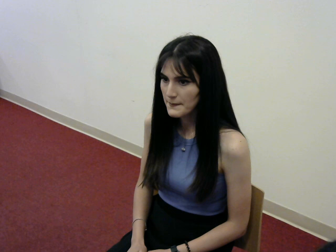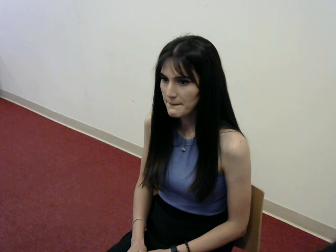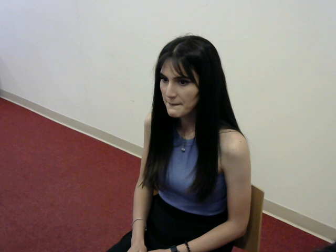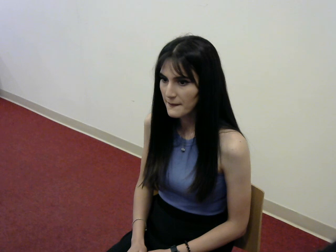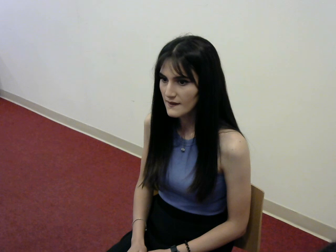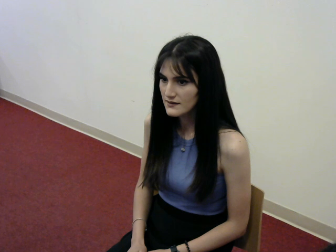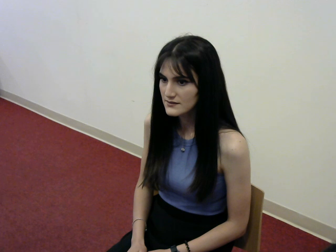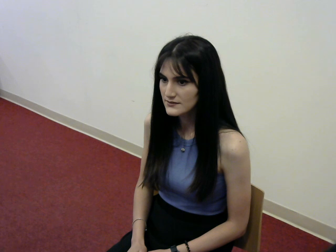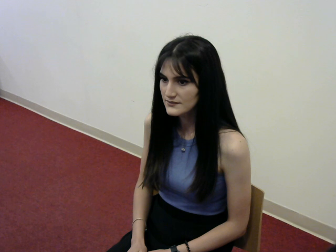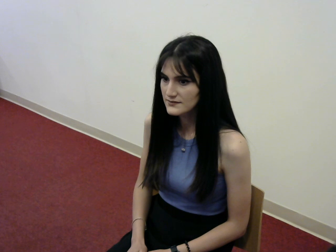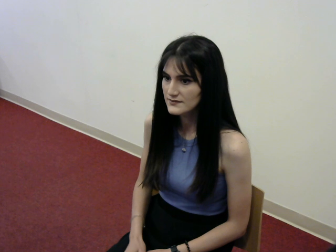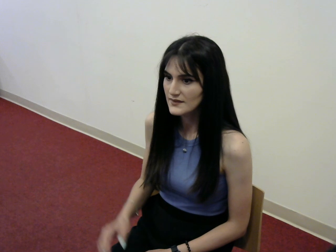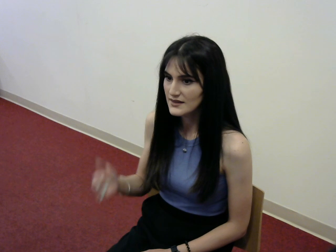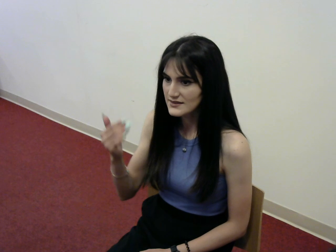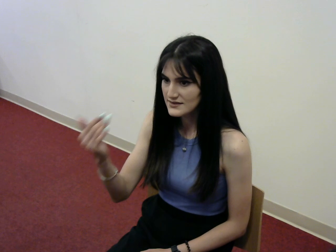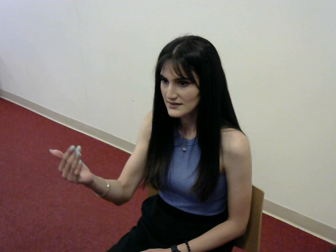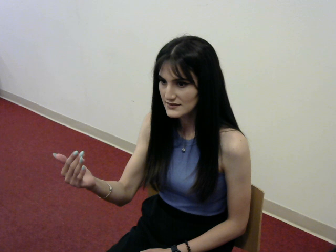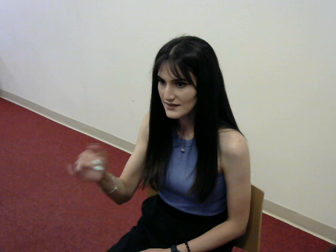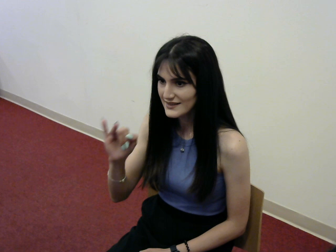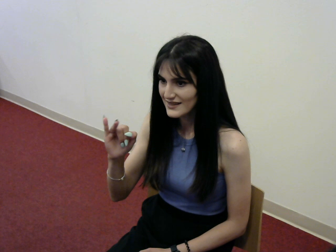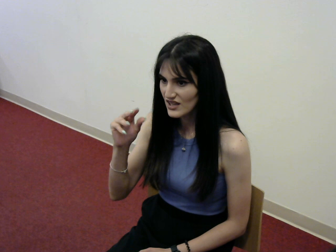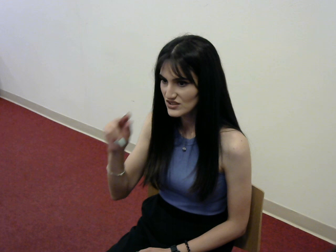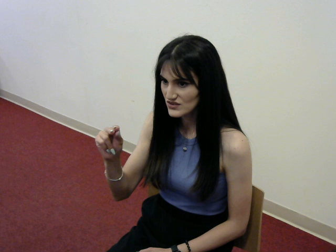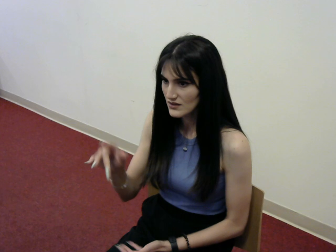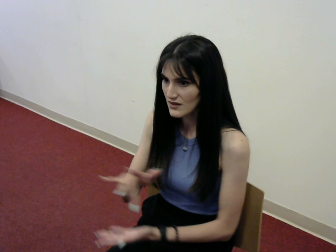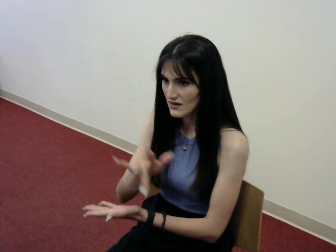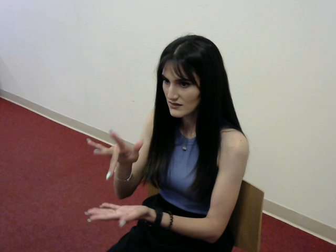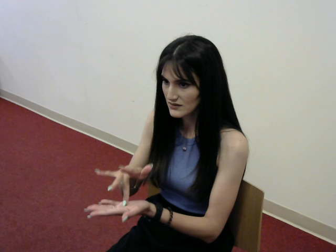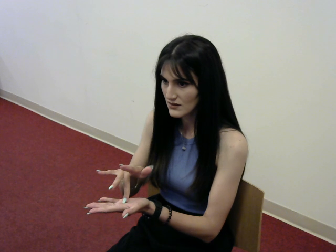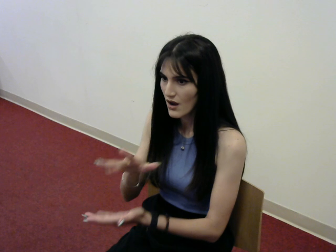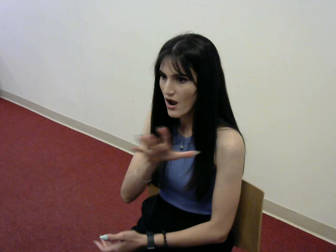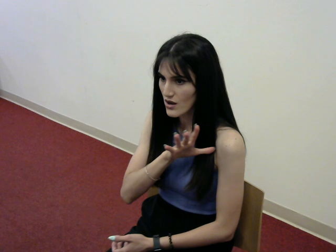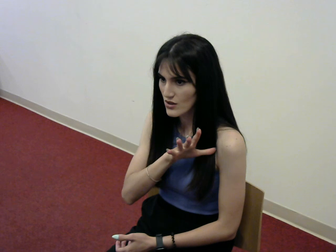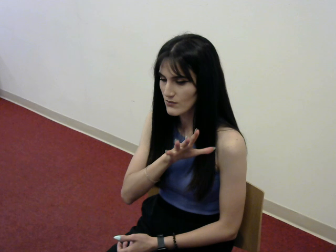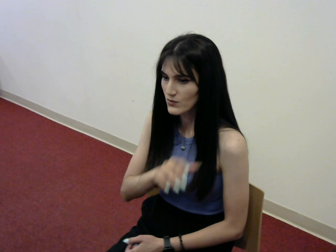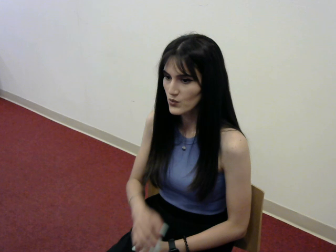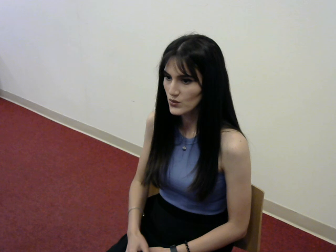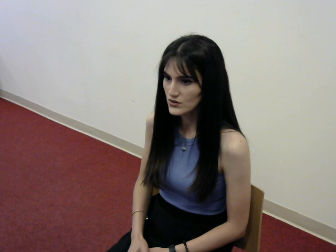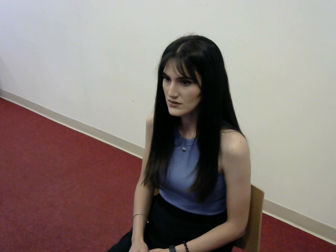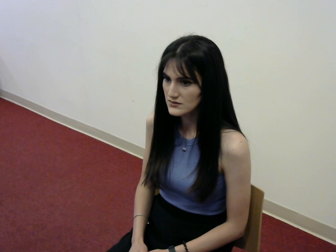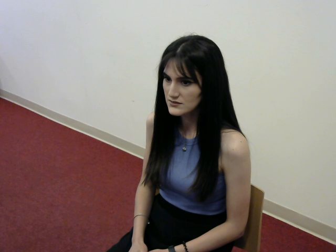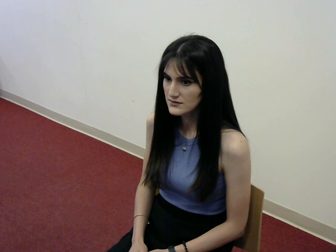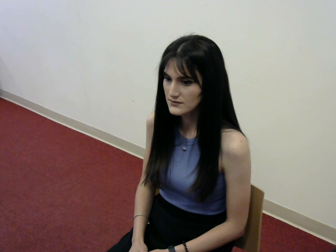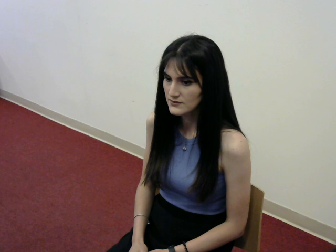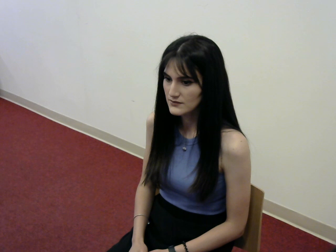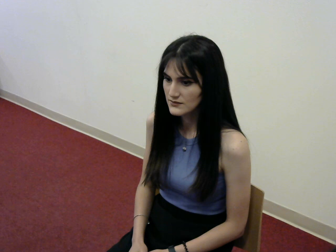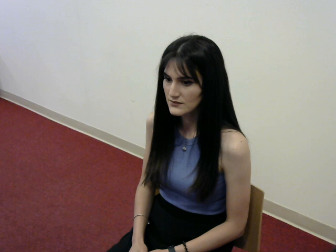Siz İçərişəhərdə olmusuz?